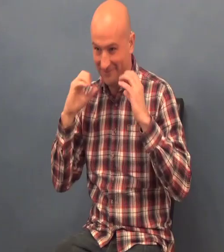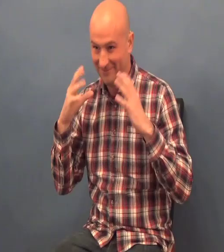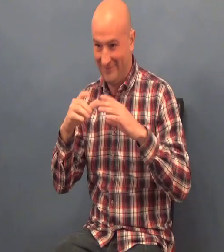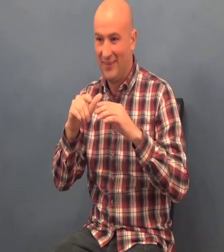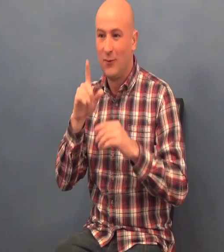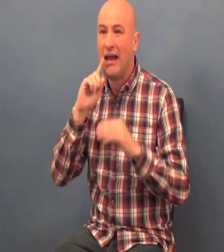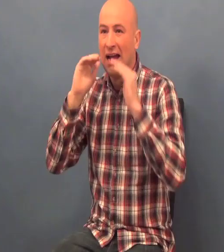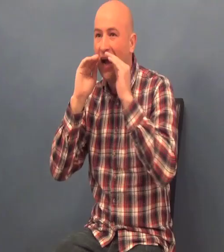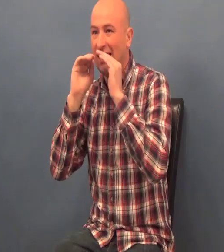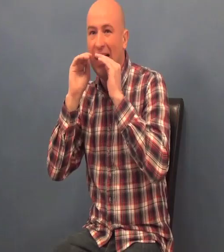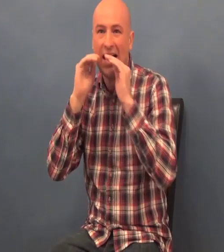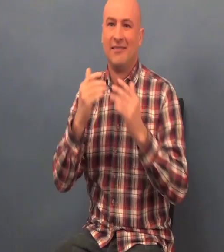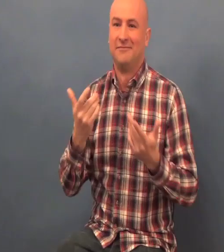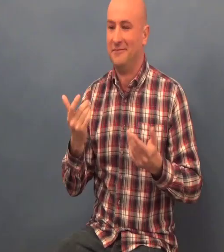Chłopak woła na głos i nic się nie dzieje.